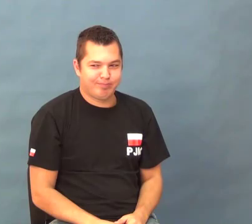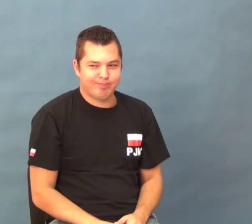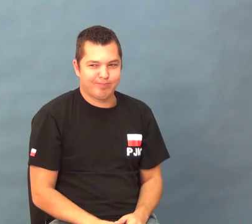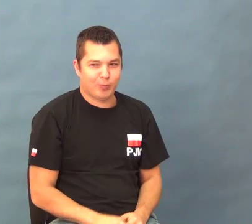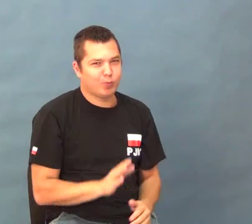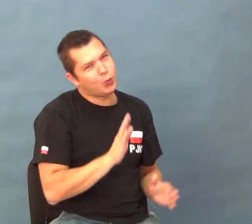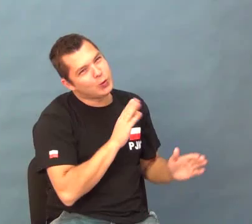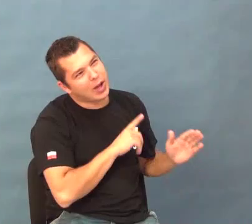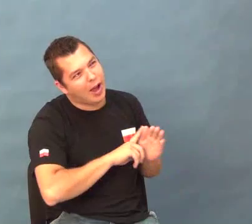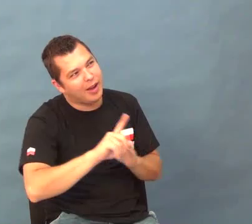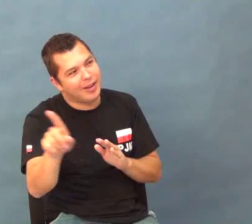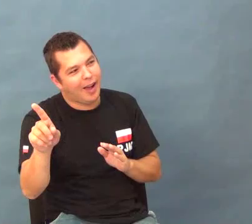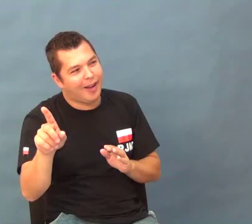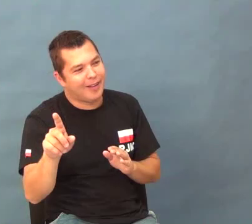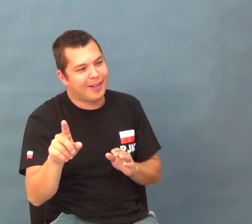Ucieka...